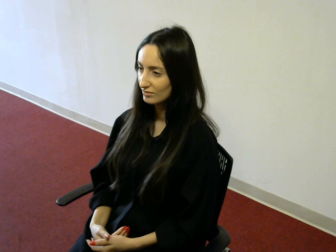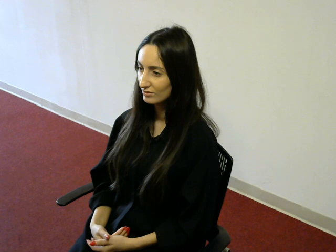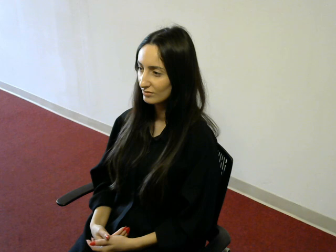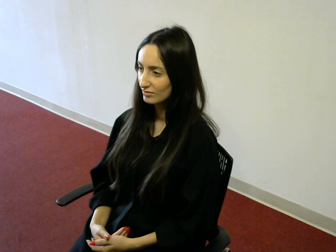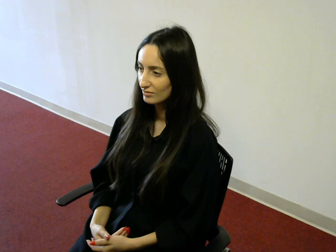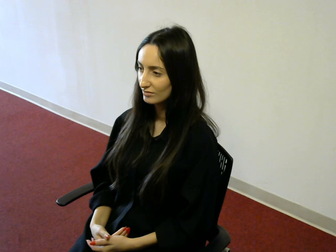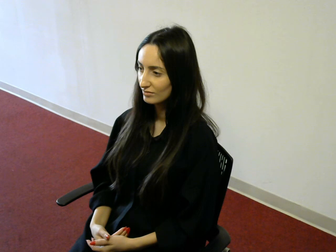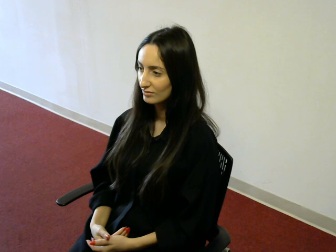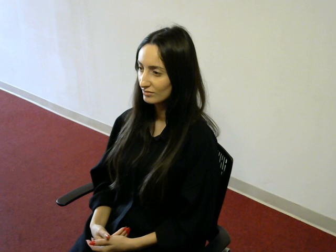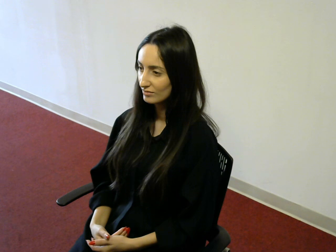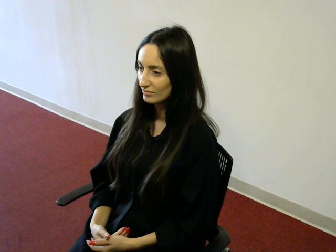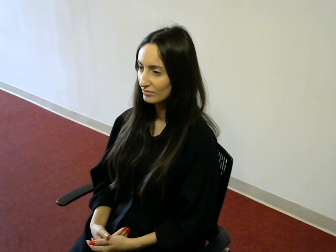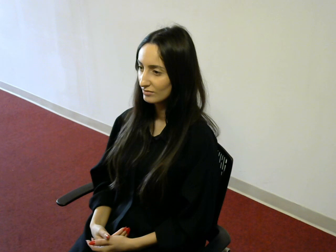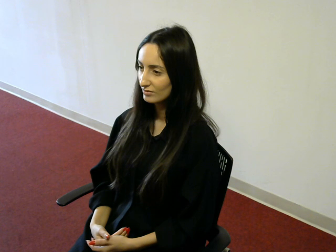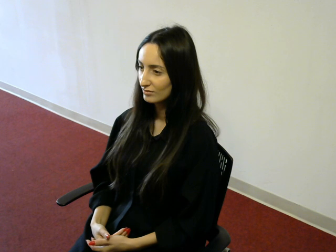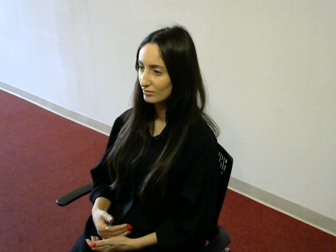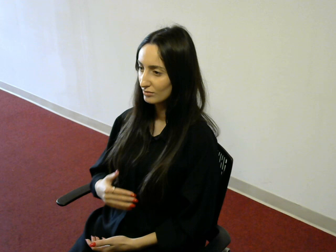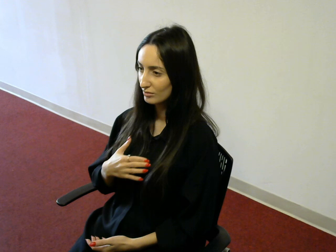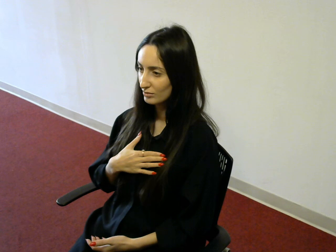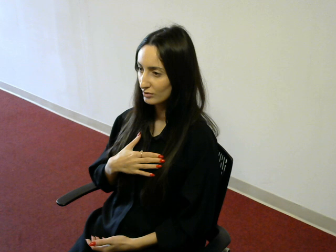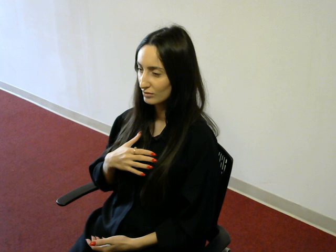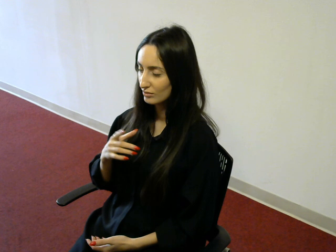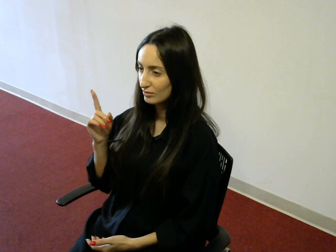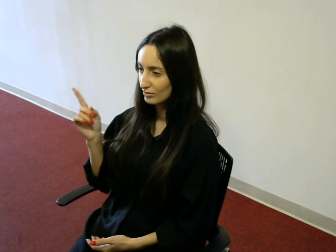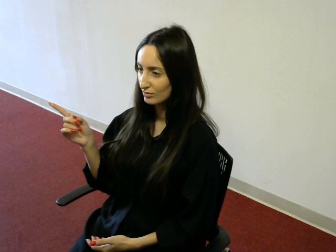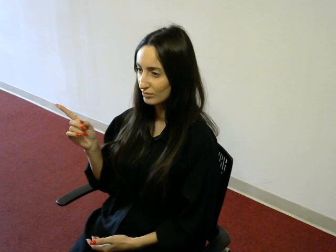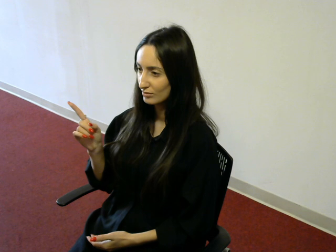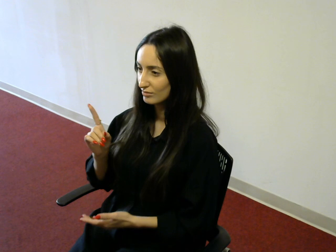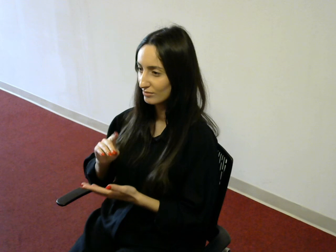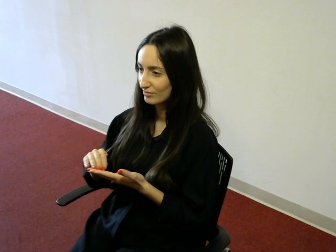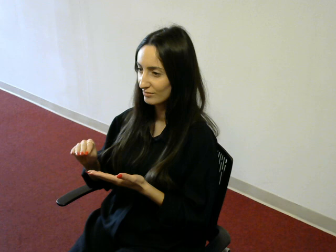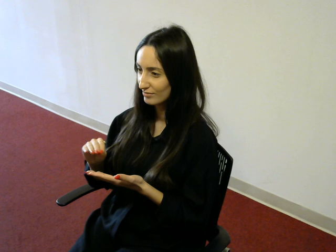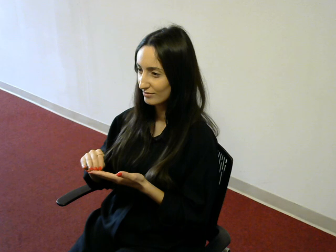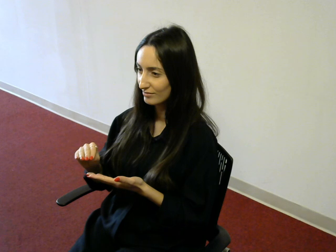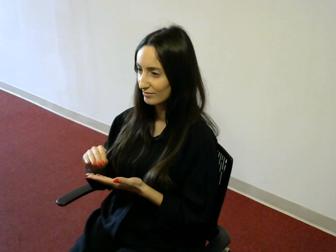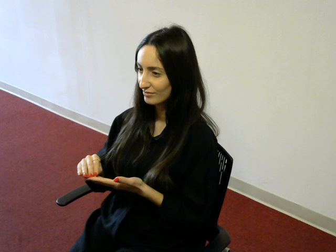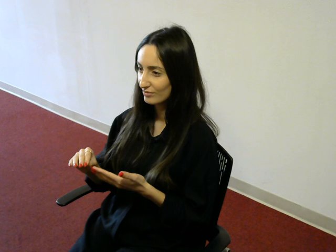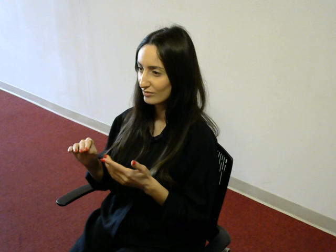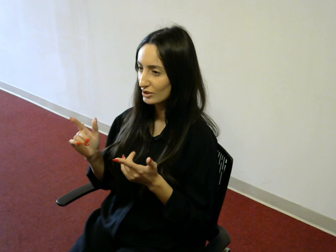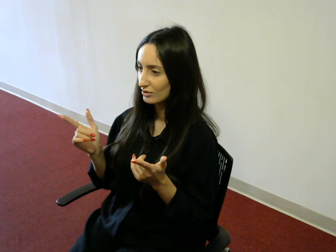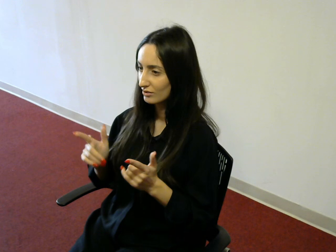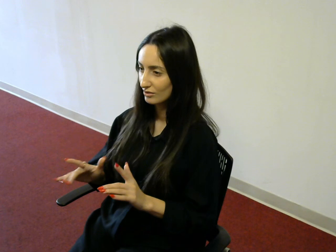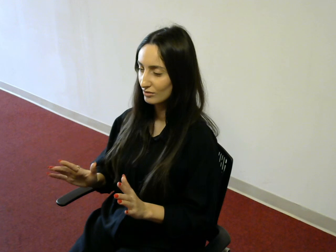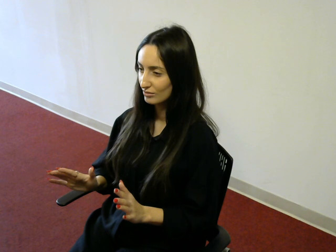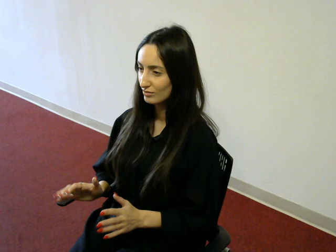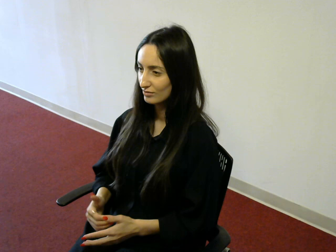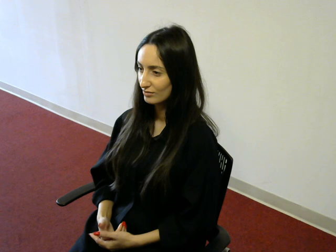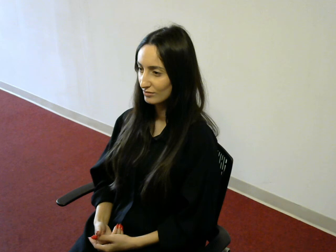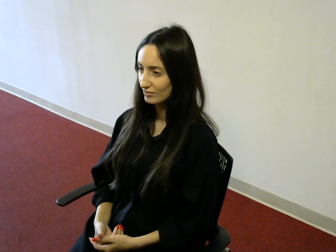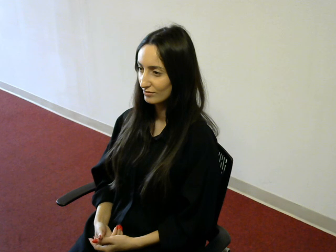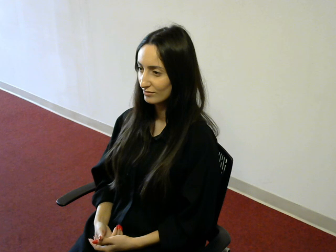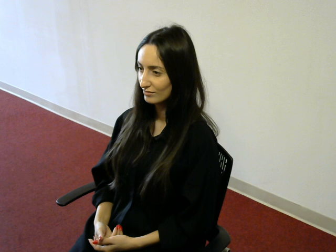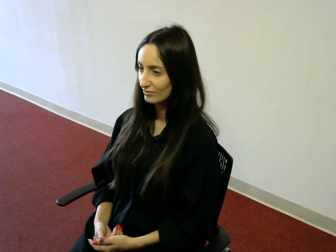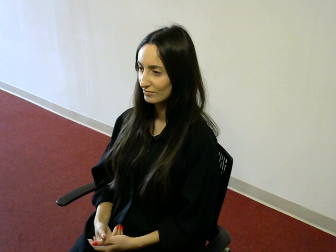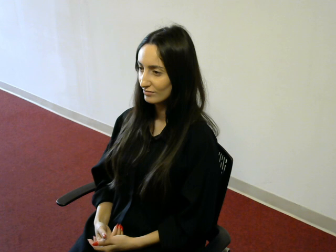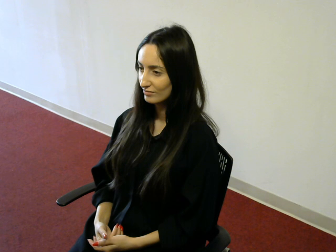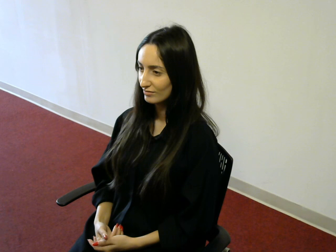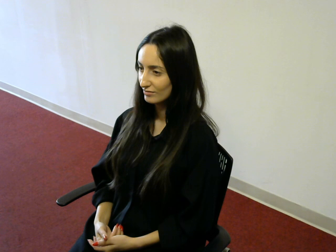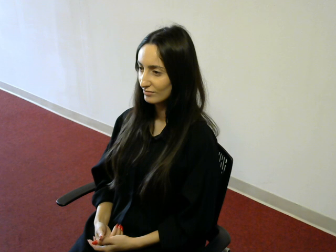Mən onun yazdıqları ilə razı deyiləm